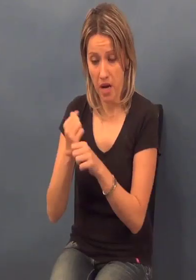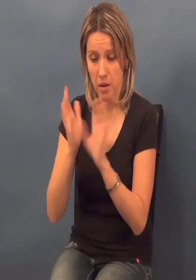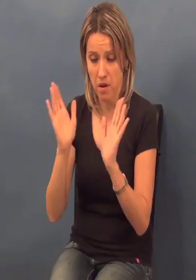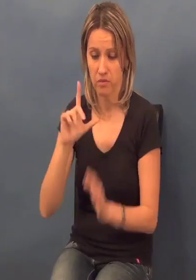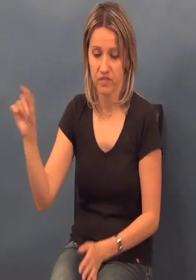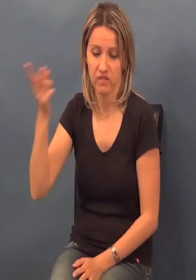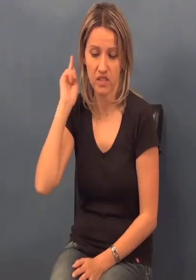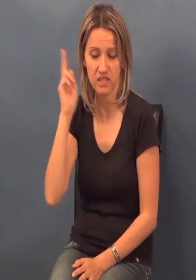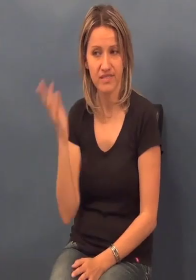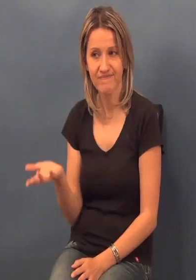Po pracy idę do fryzjera.